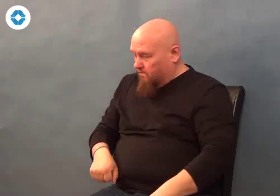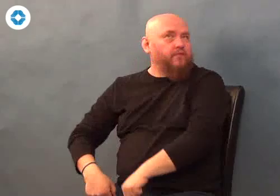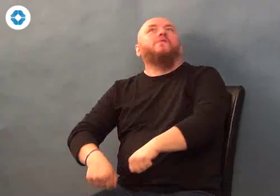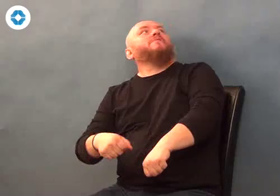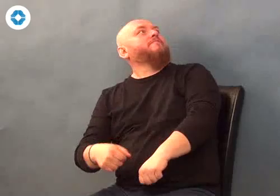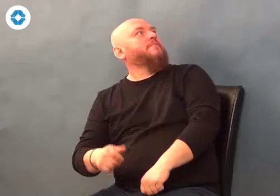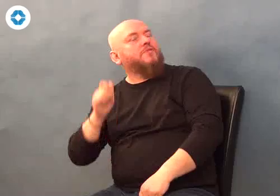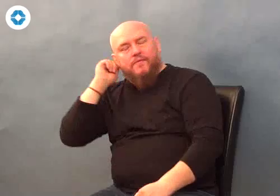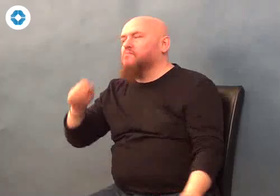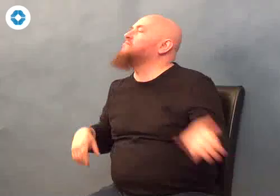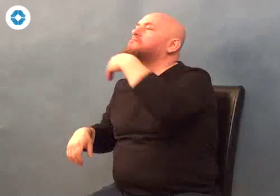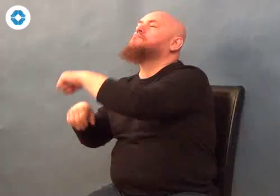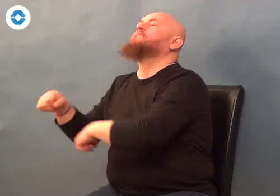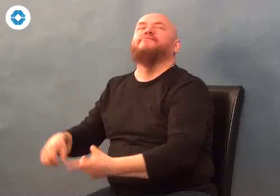Dziewczyna przejeżdża obok niego, chłopak ogląda się za nią.